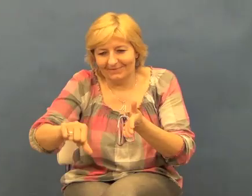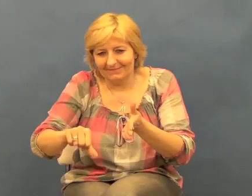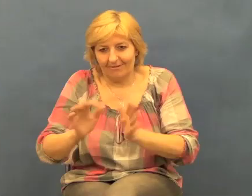Charlie Chaplin nie chciał przyjąć zapłaty.